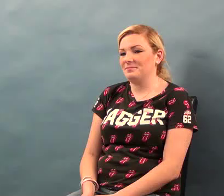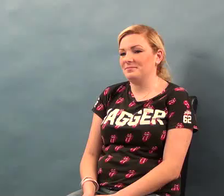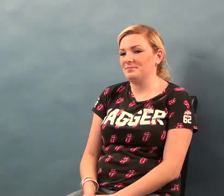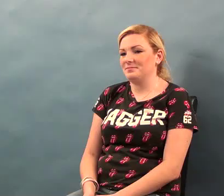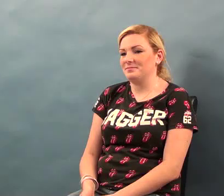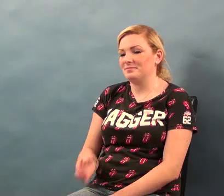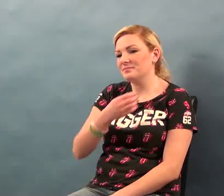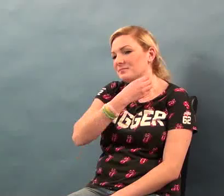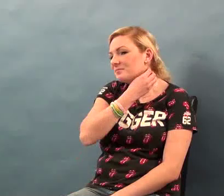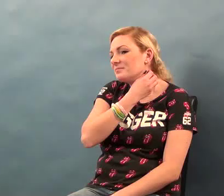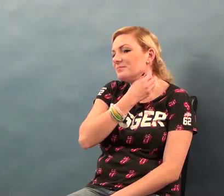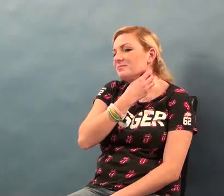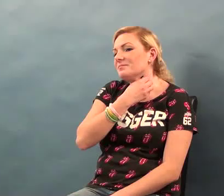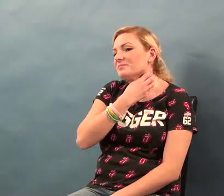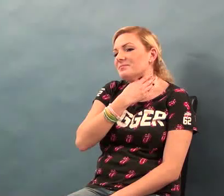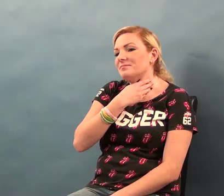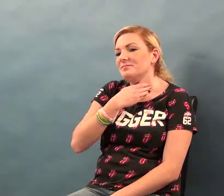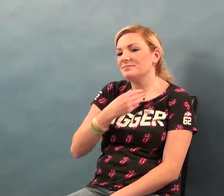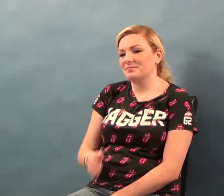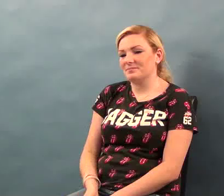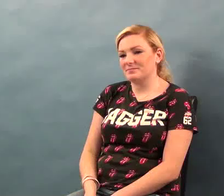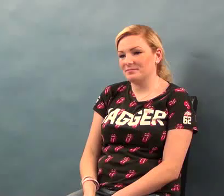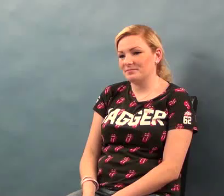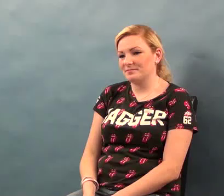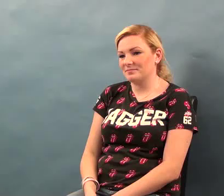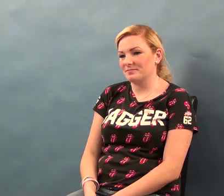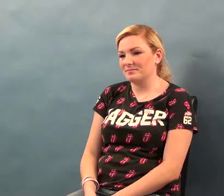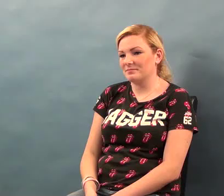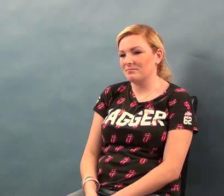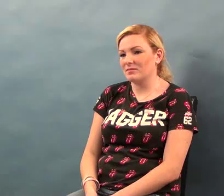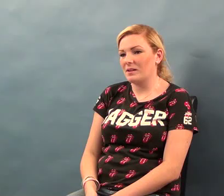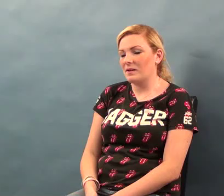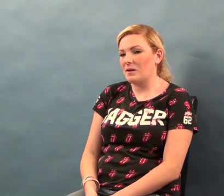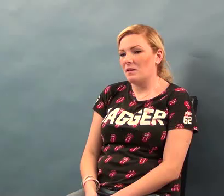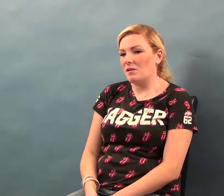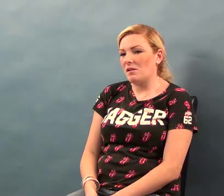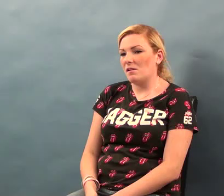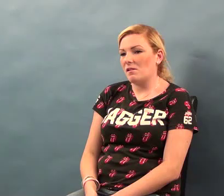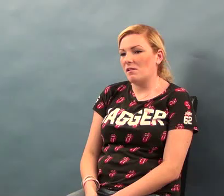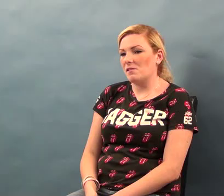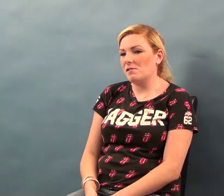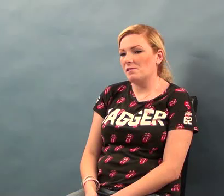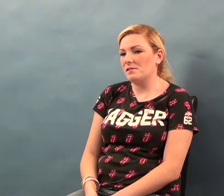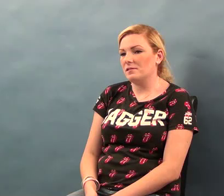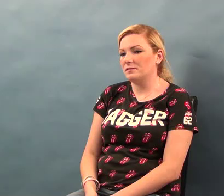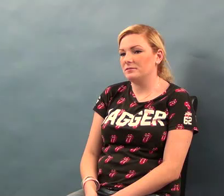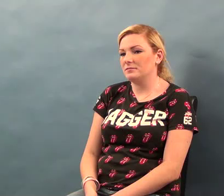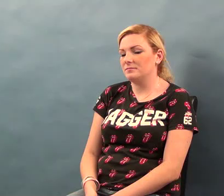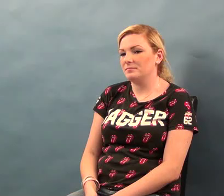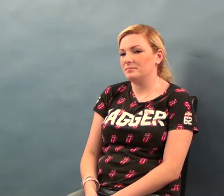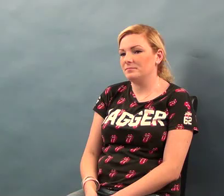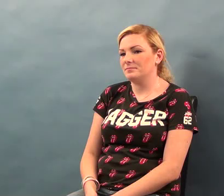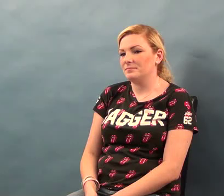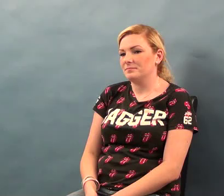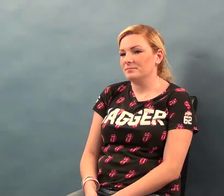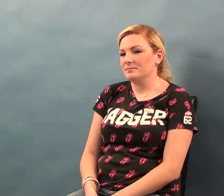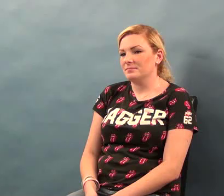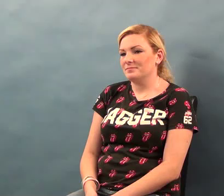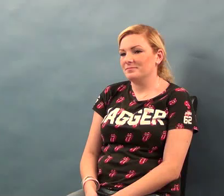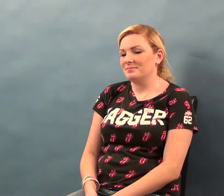Myślę, że ten znak trójkątny informuje, że powierzchnia jest śliska, bo jest świeżo po myciu, trzeba uważać, żeby się nie przewrócić na głowę.